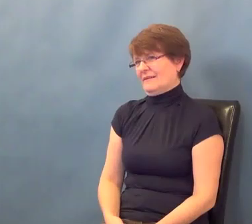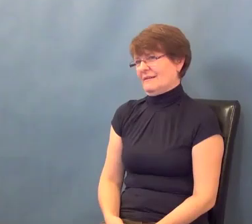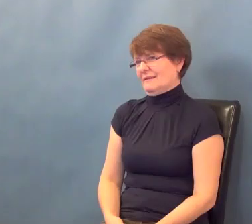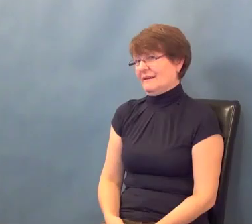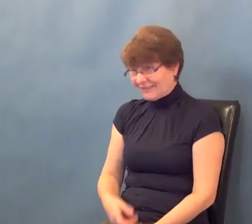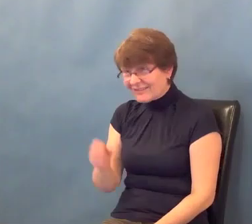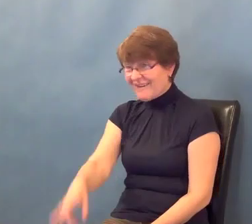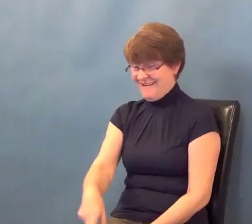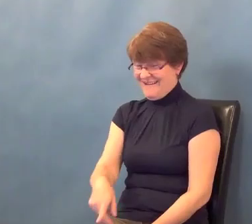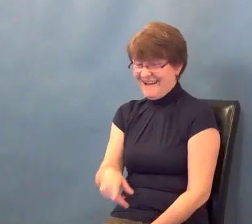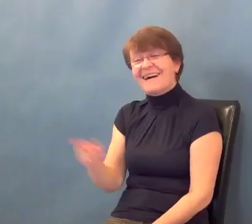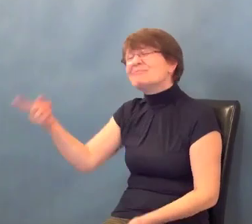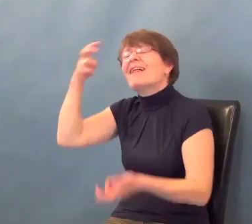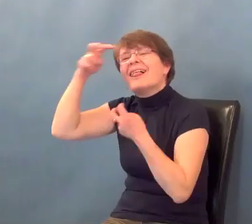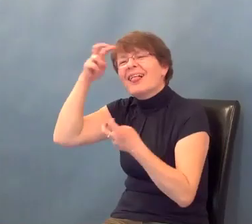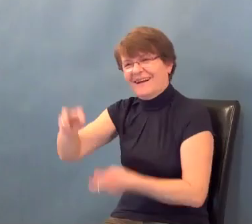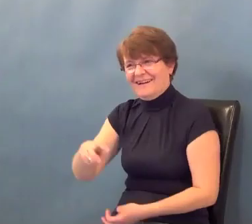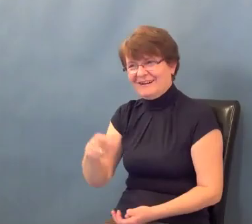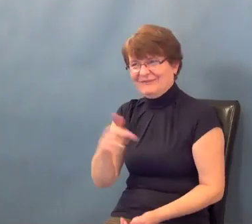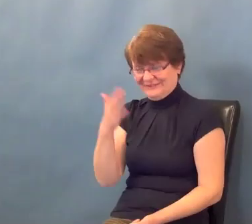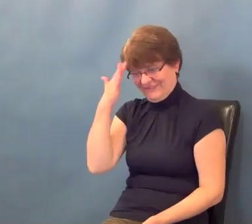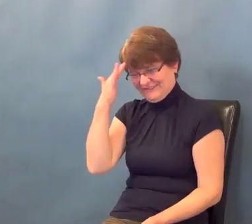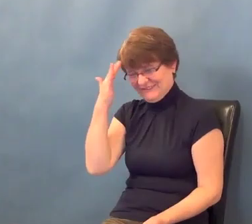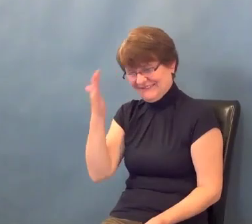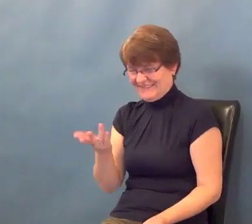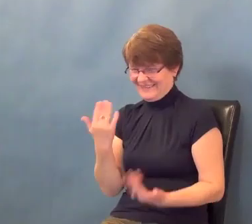Tak!. On wymyśla, musisz wiedzieć, to jest łatwe.